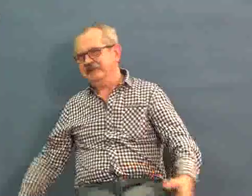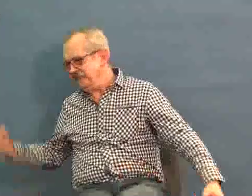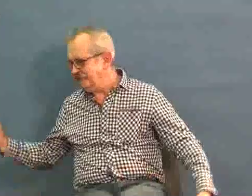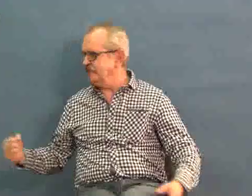Pojawia się policjant.